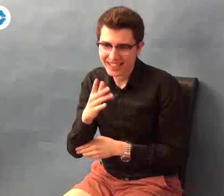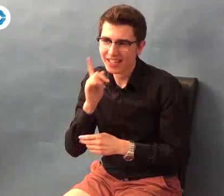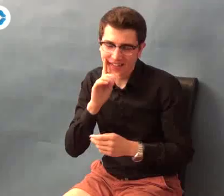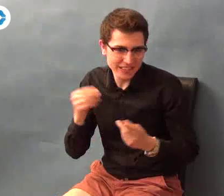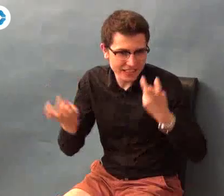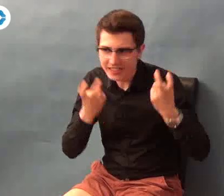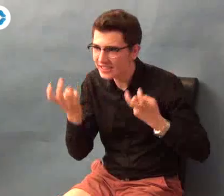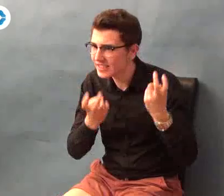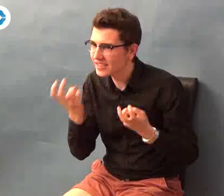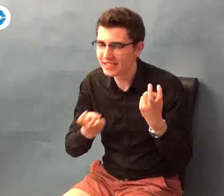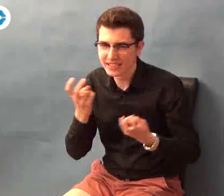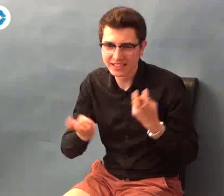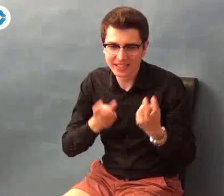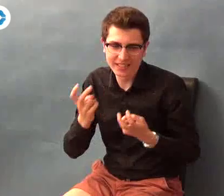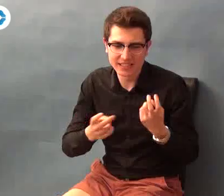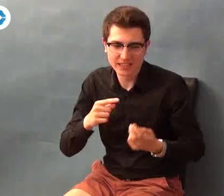Chłopiec szuka.